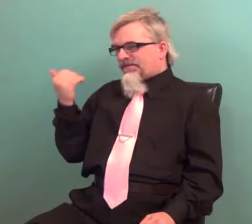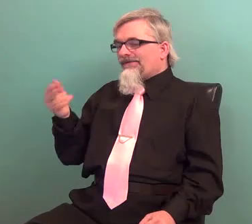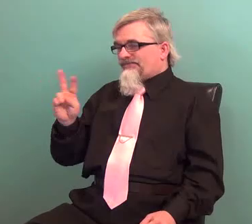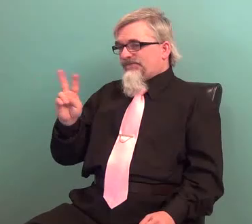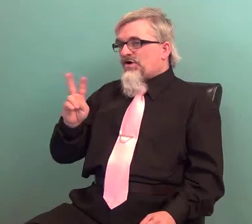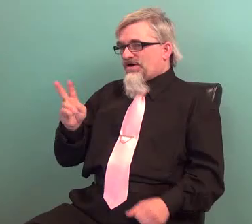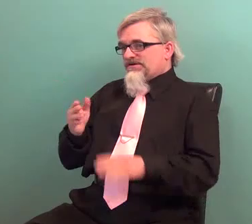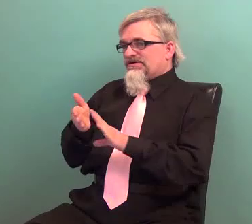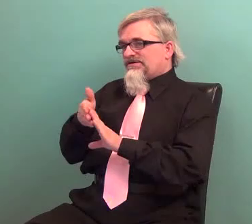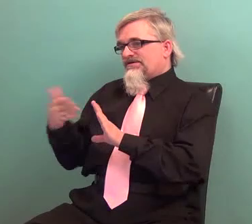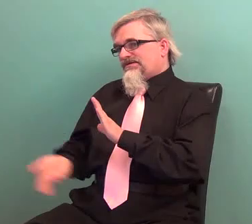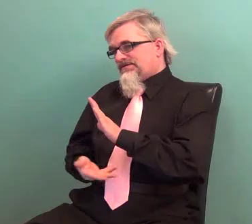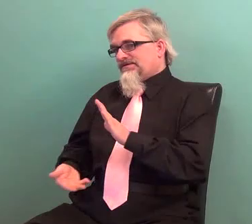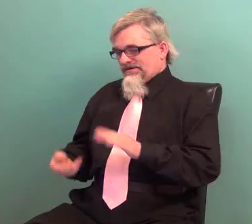We wtorek później...